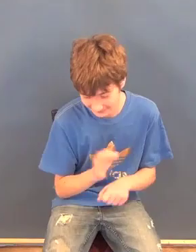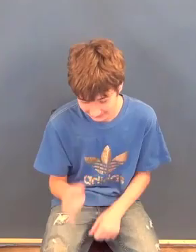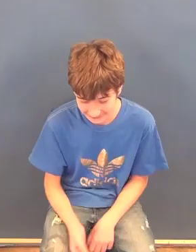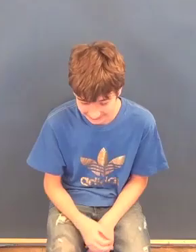Dobrze.